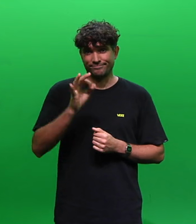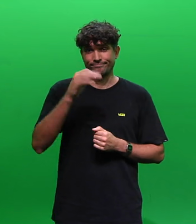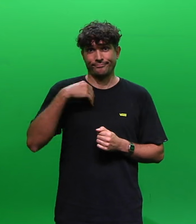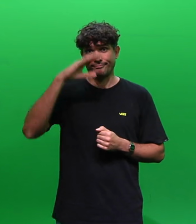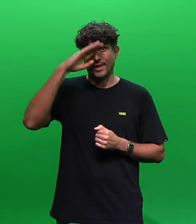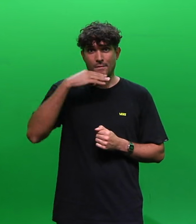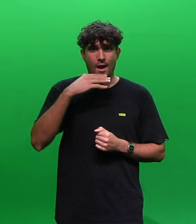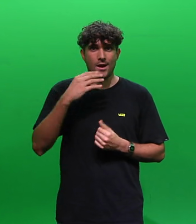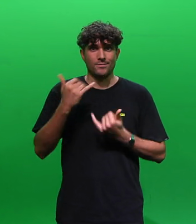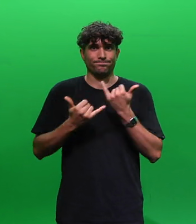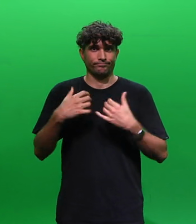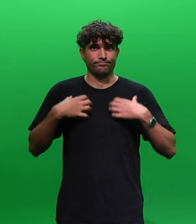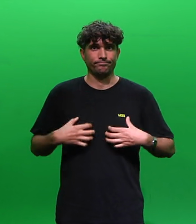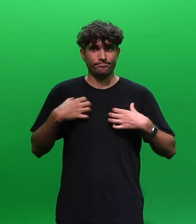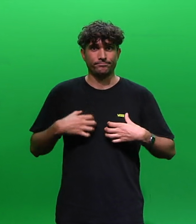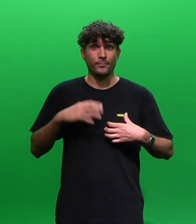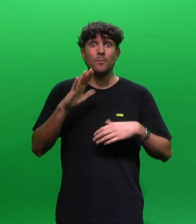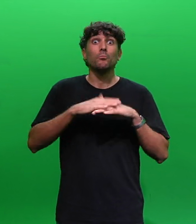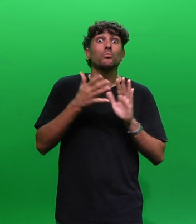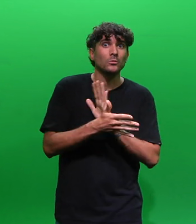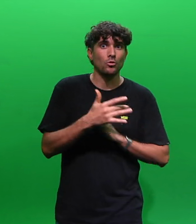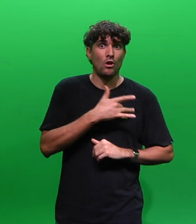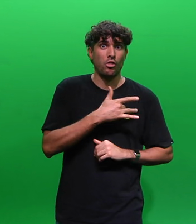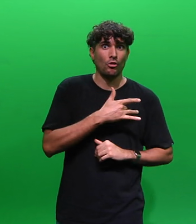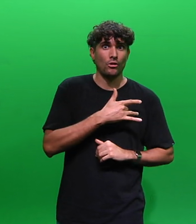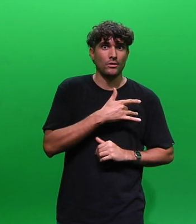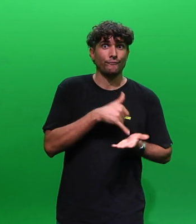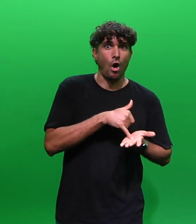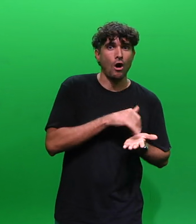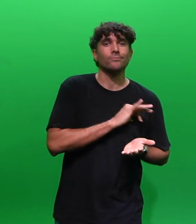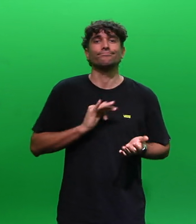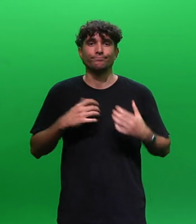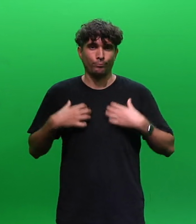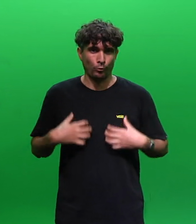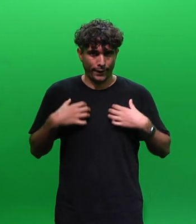Sí, el meu pare té problemes amb els pulmons, perquè té el cor dèbil i això va afectar els pulmons.